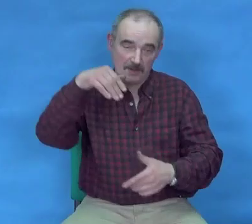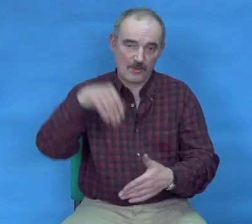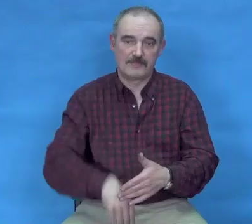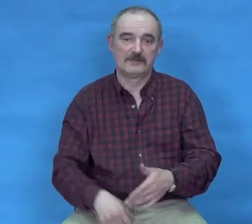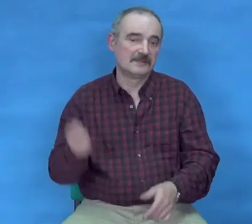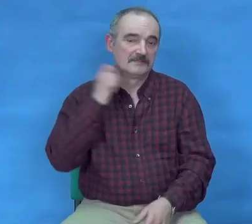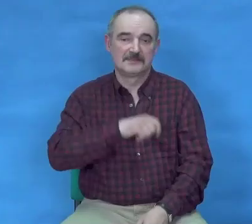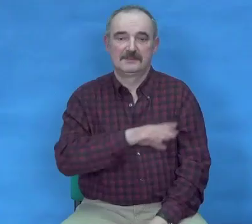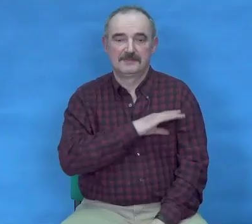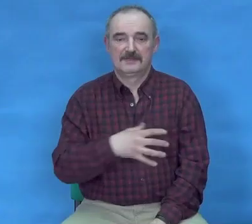Można się utopić i zabić się.